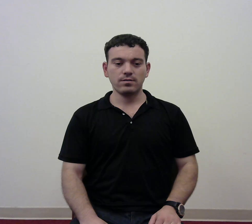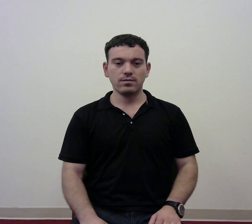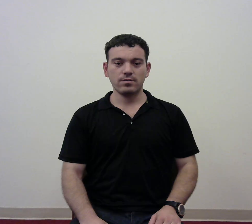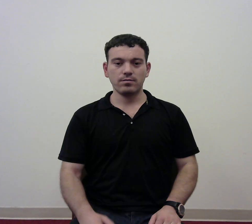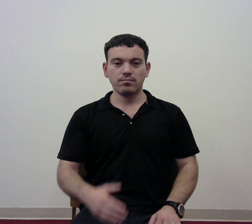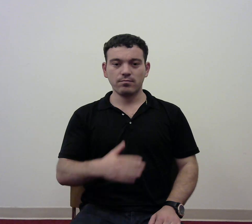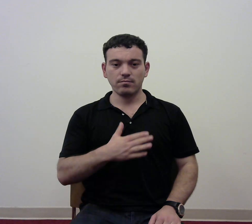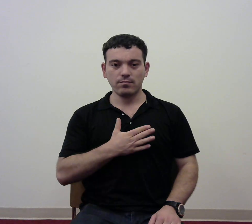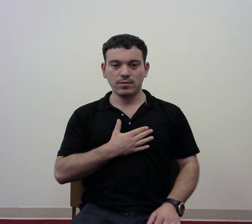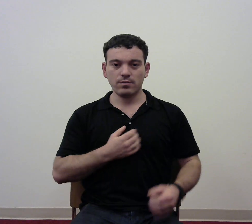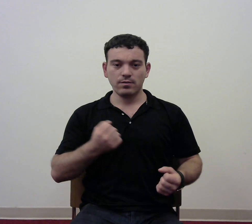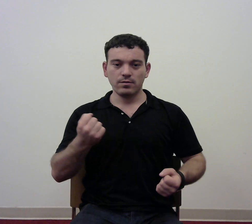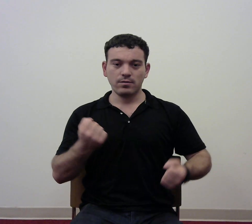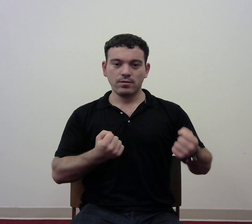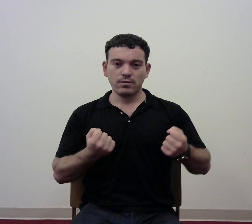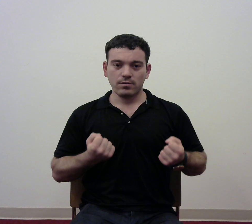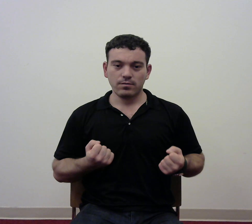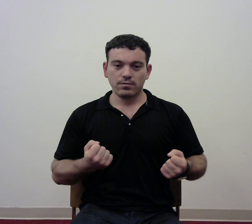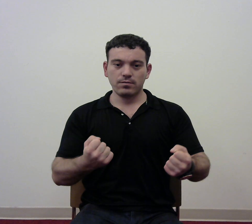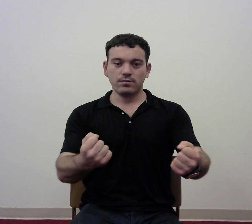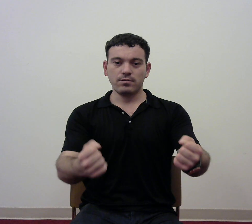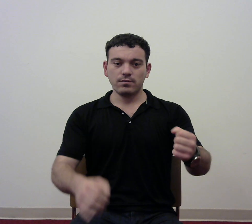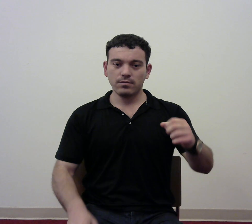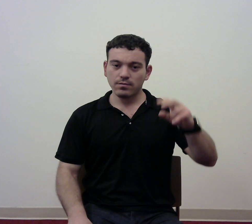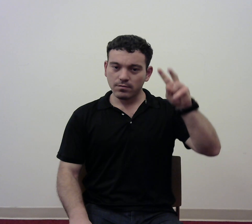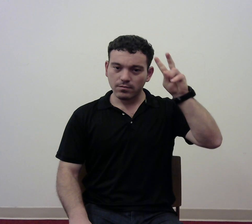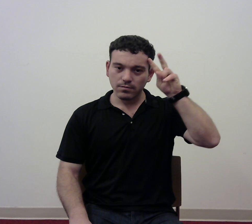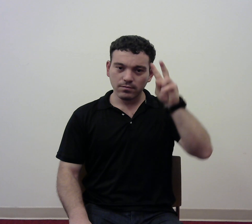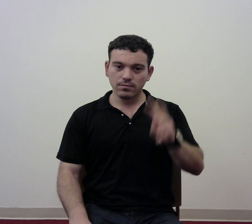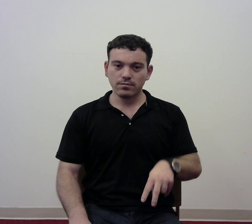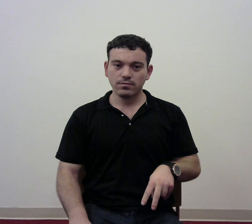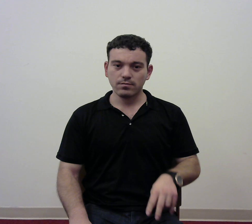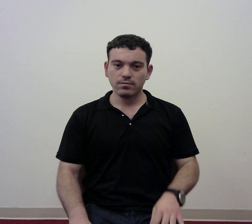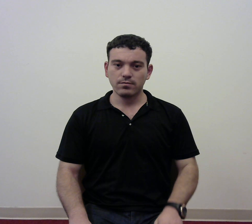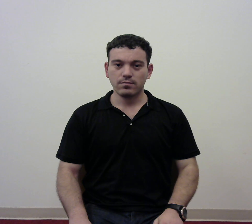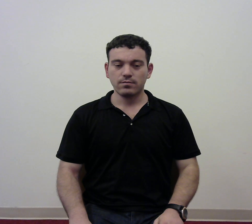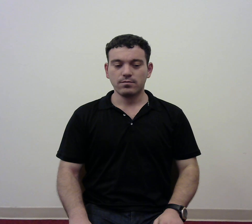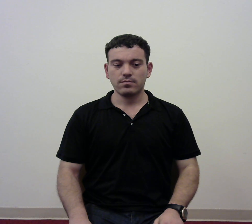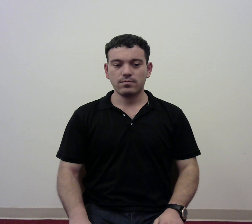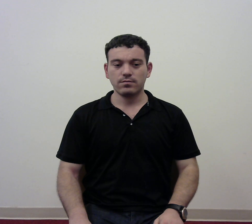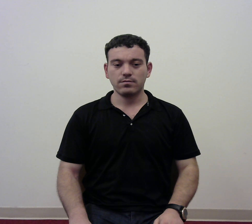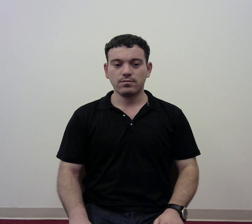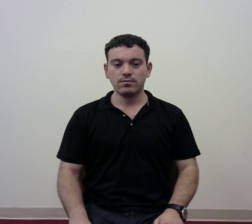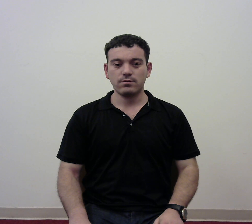Mən avtomobil sürə bilmirəm